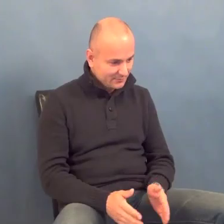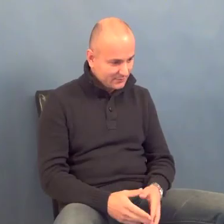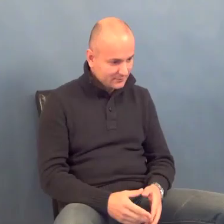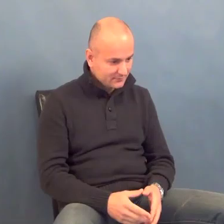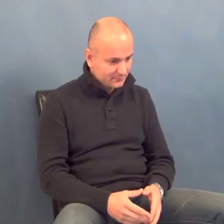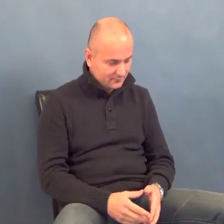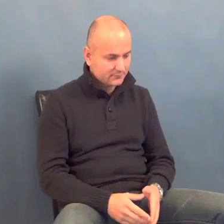Następny.